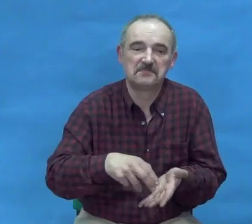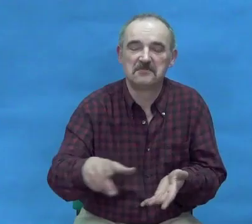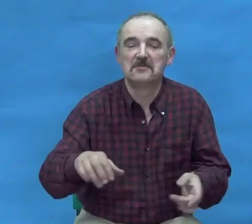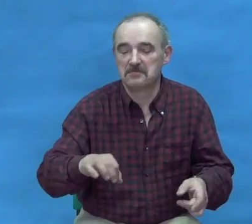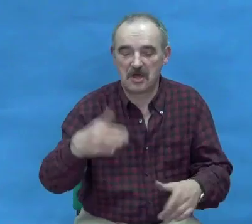Koniec.